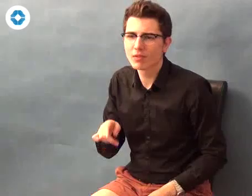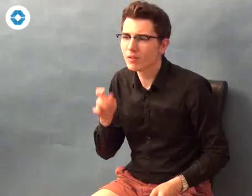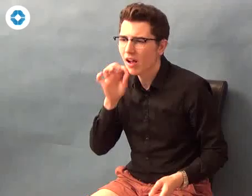Spotyka lamentującą kobietę.